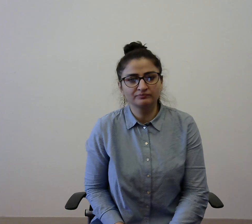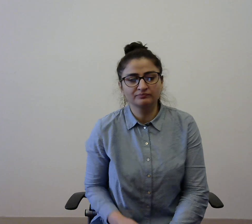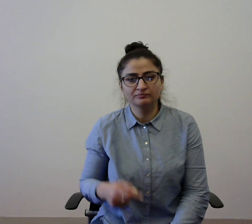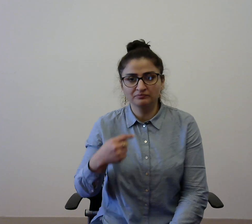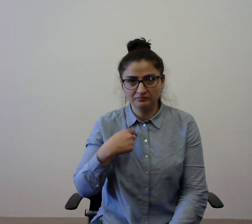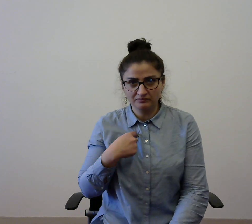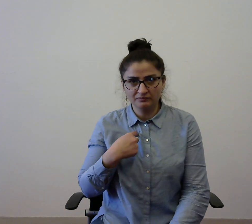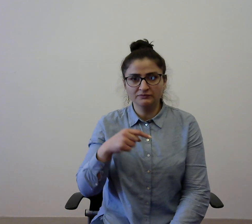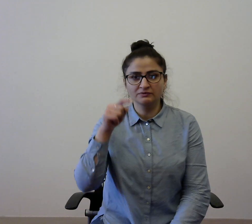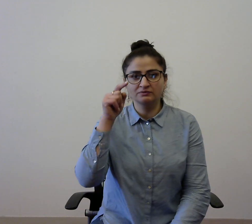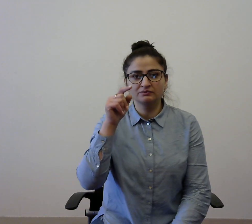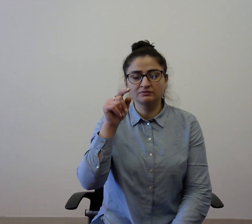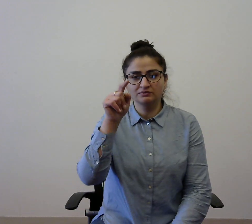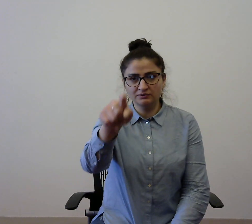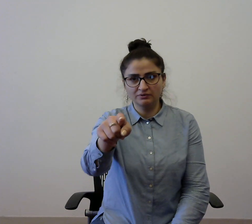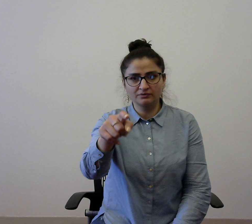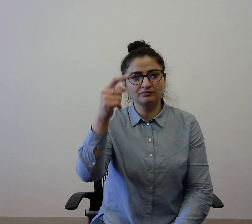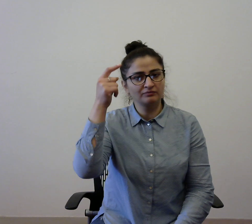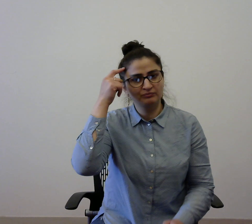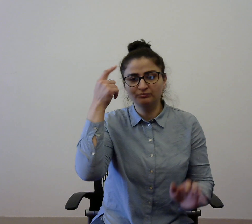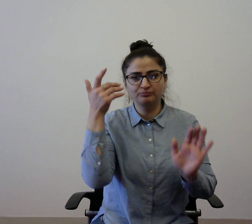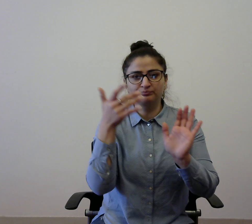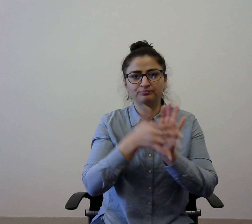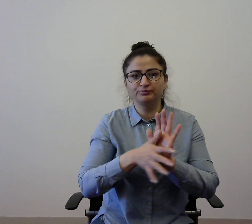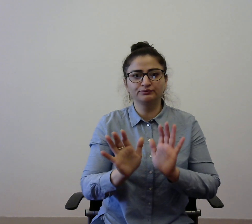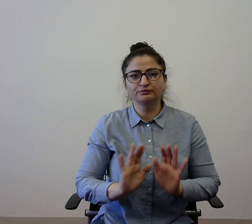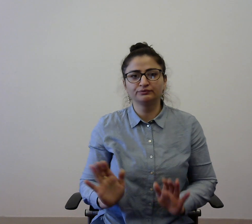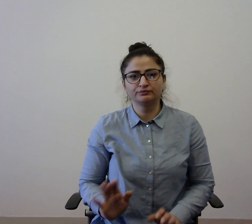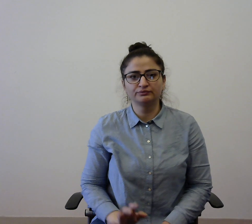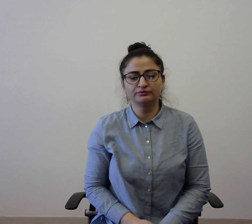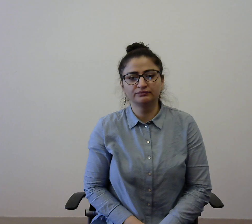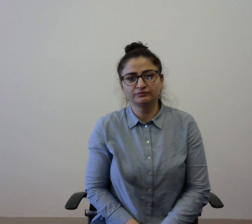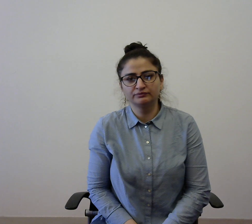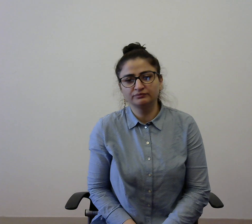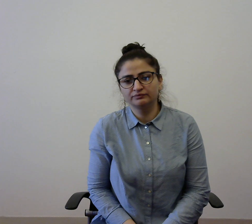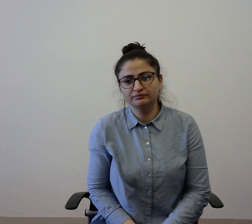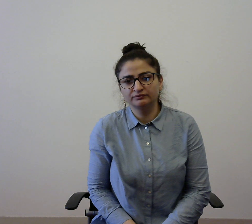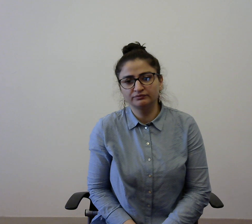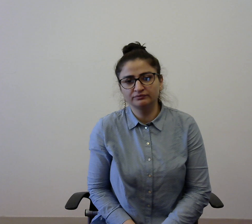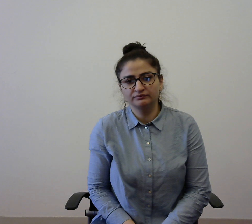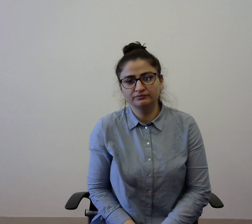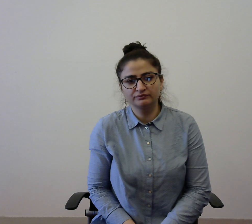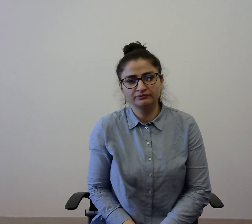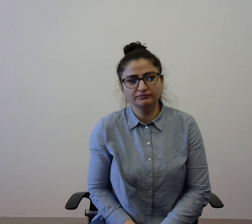Mən sizi başa düşmürəm